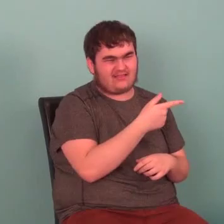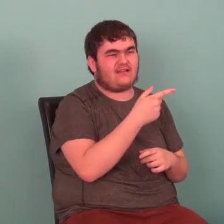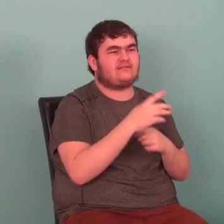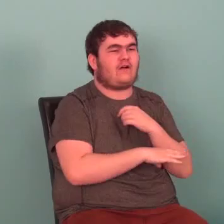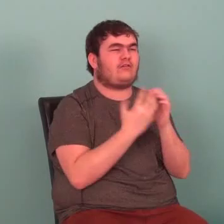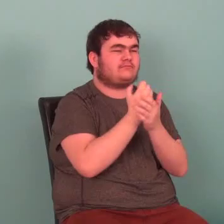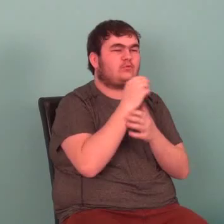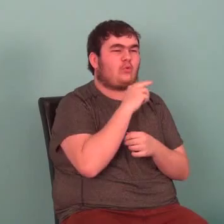Drzewo, grusza.